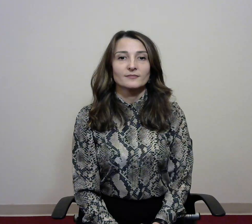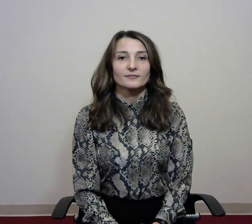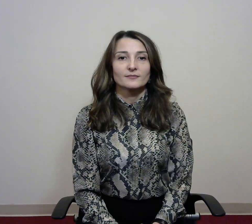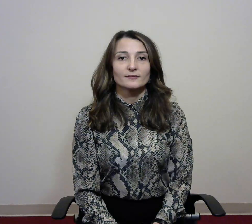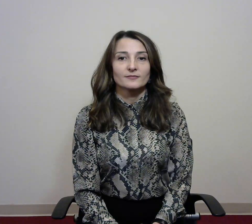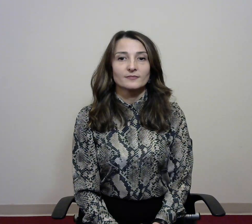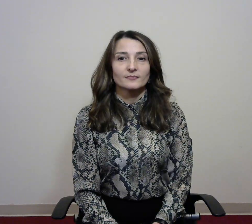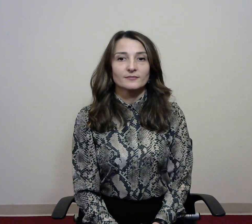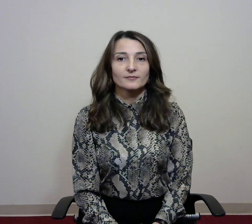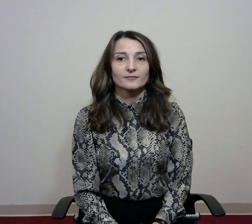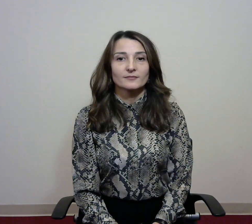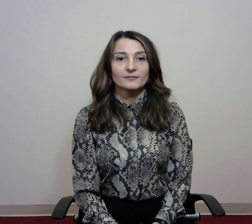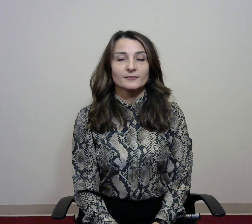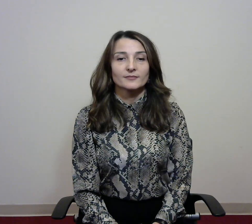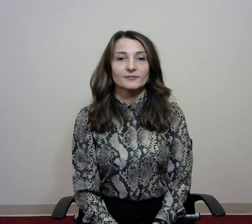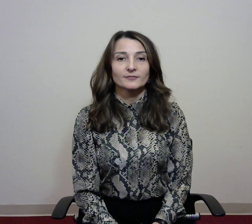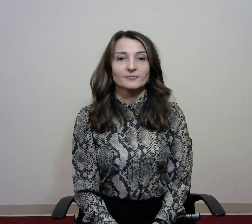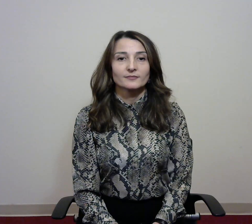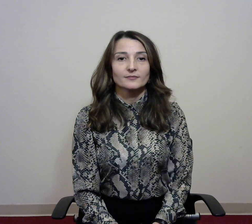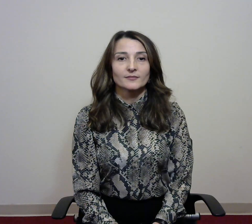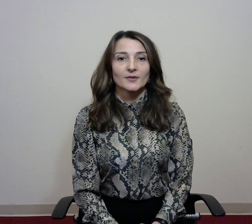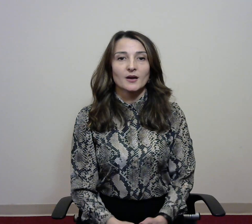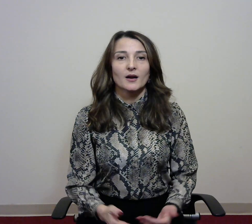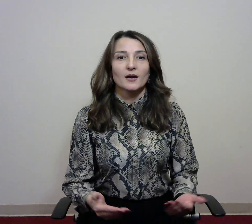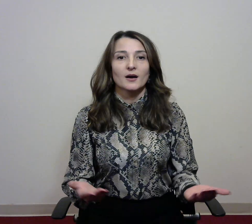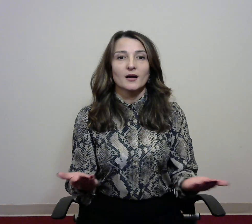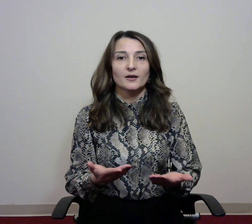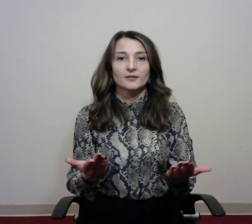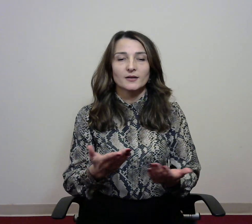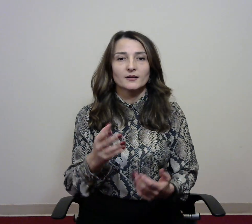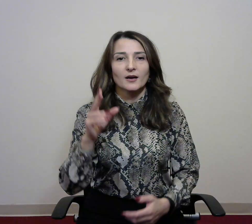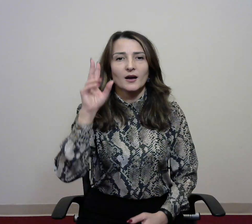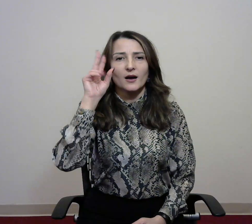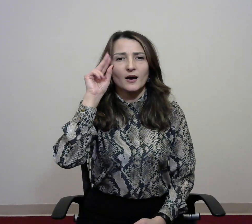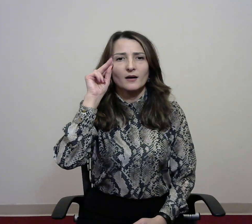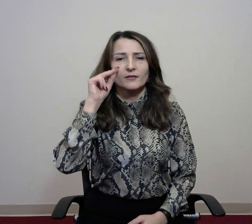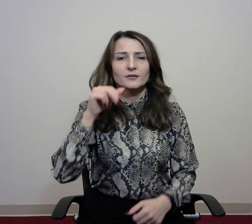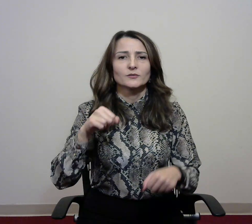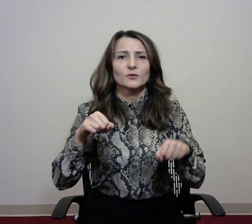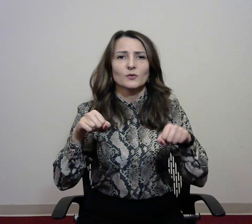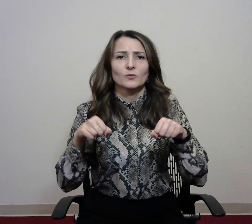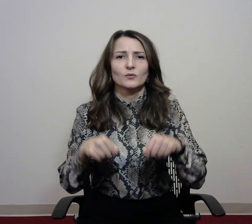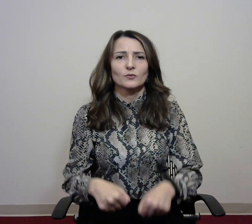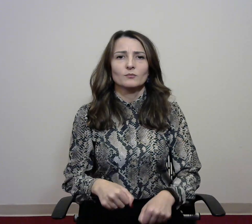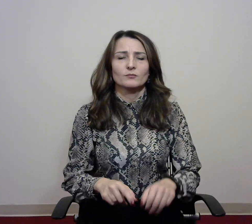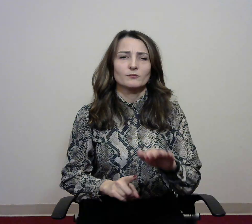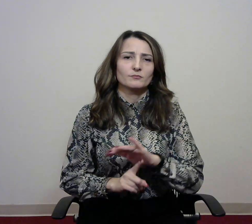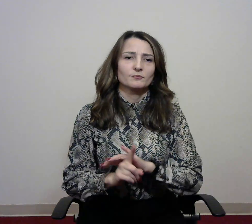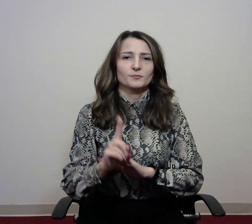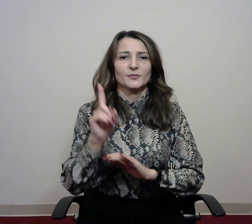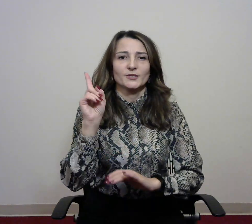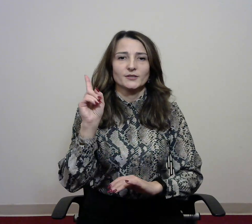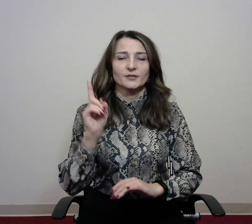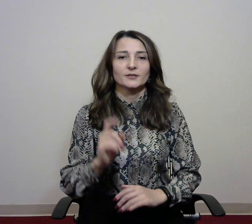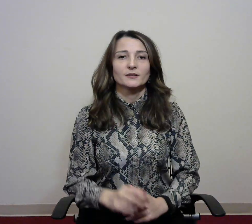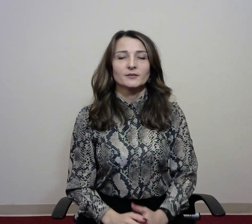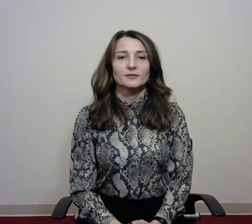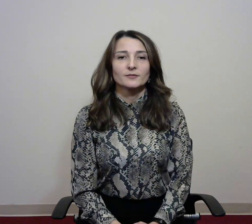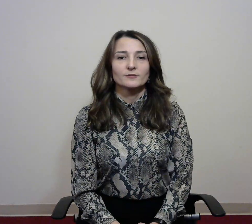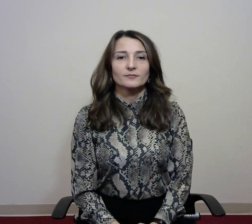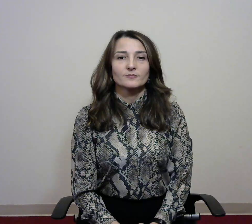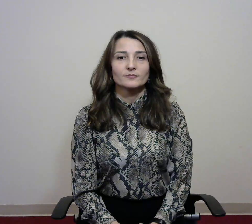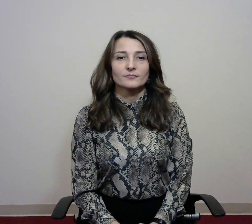Hansı tarixdən hüququm başlayır?